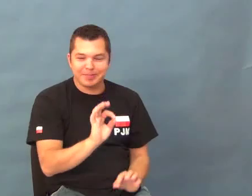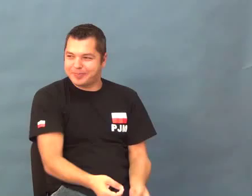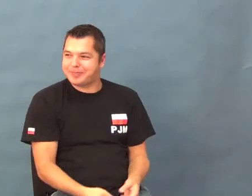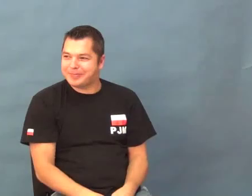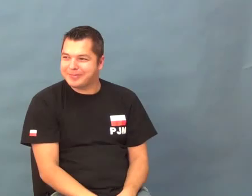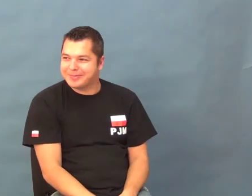Dobrze.